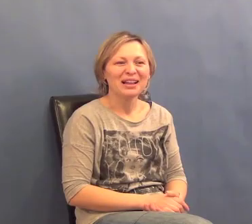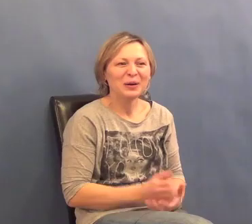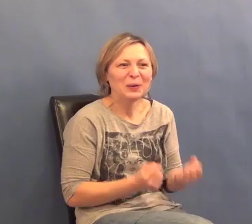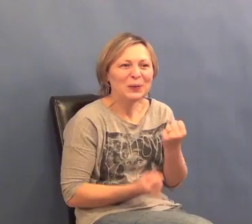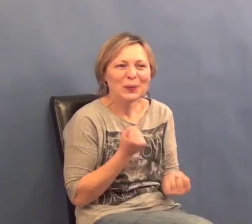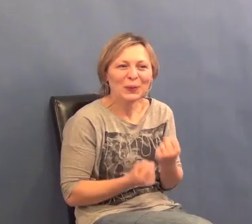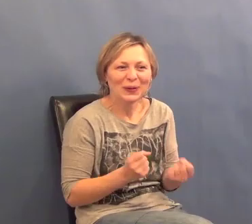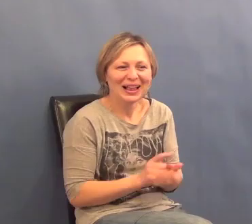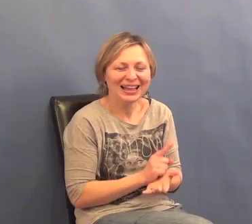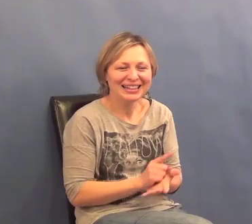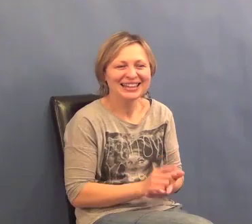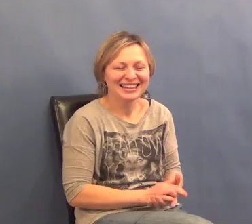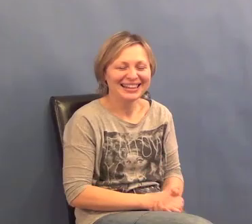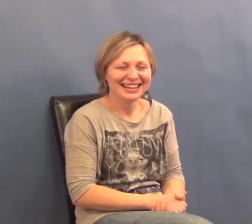To jest trudne i ryzykowne.